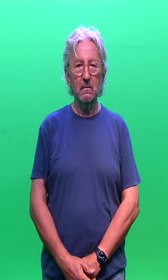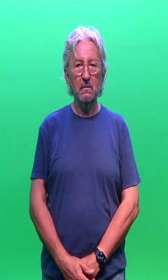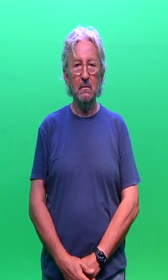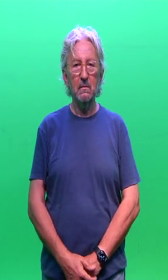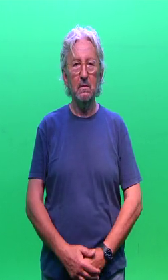Sí.